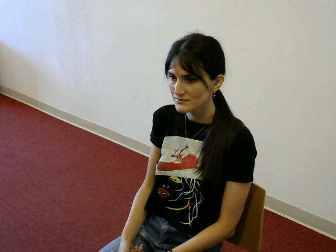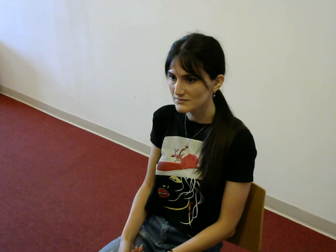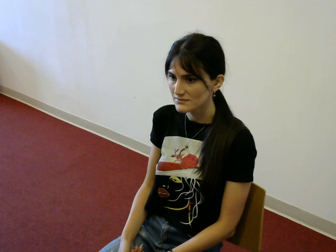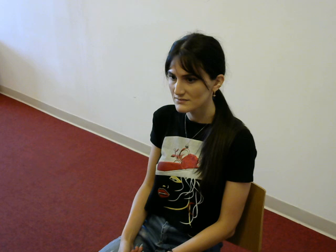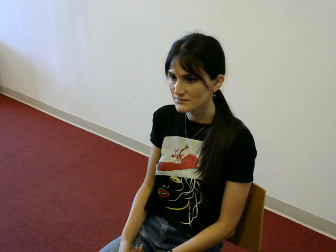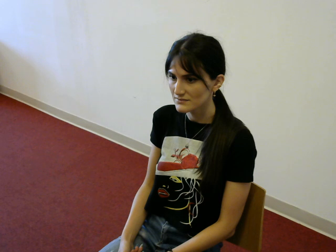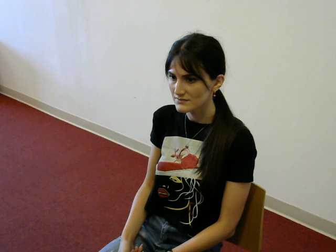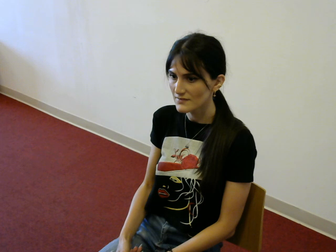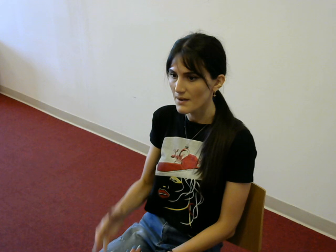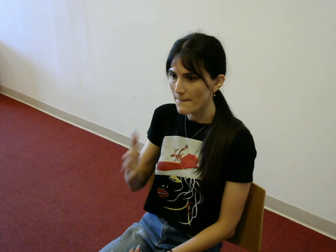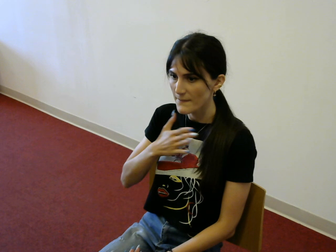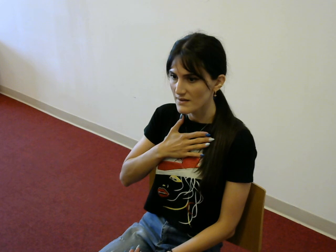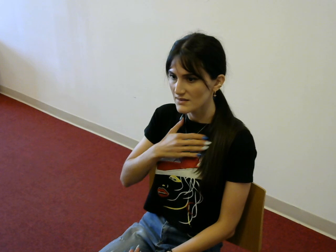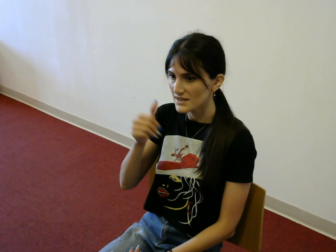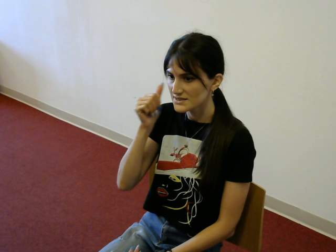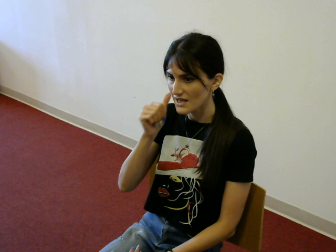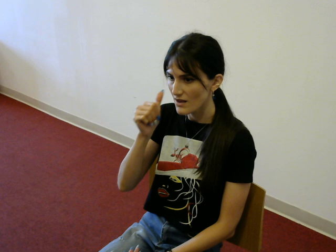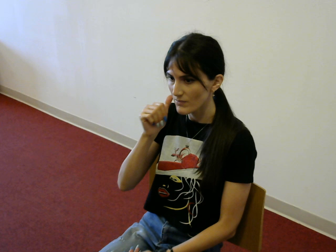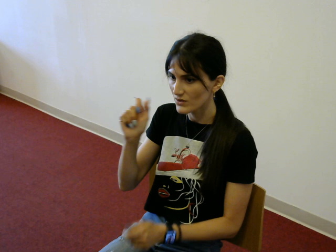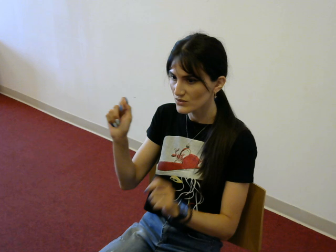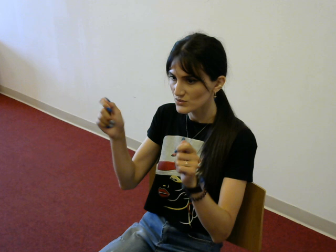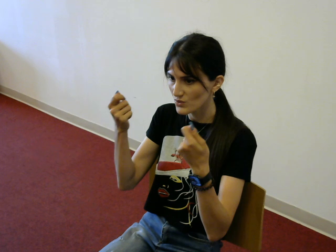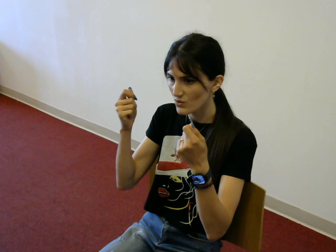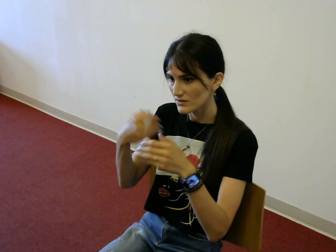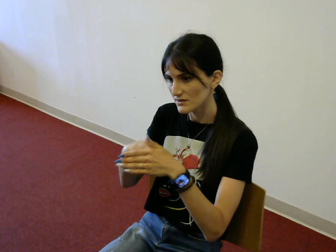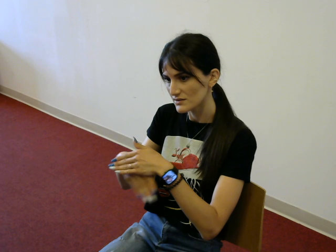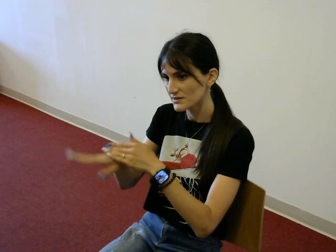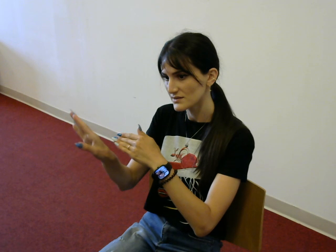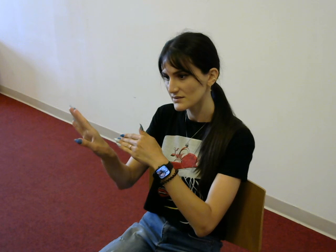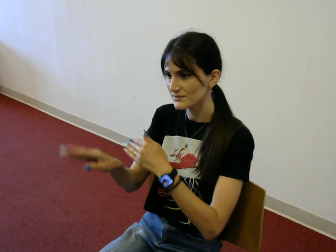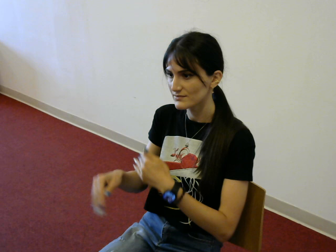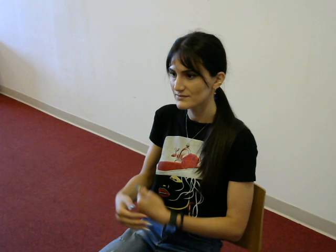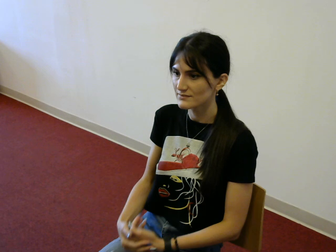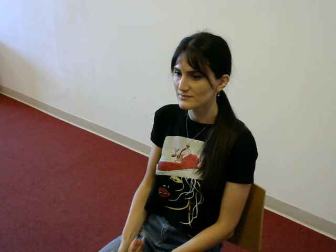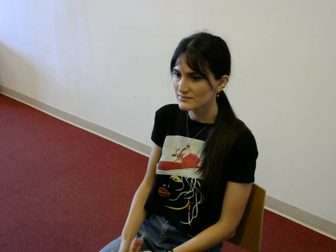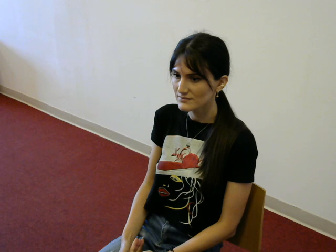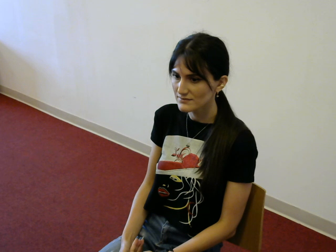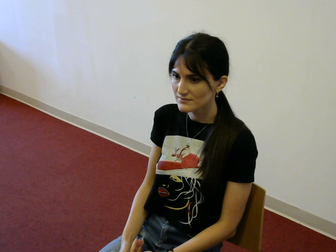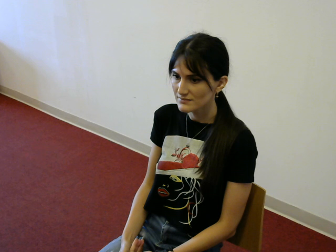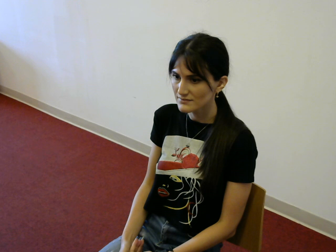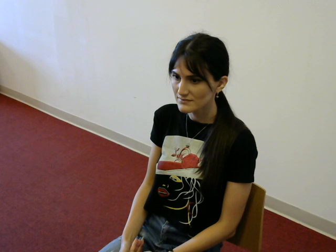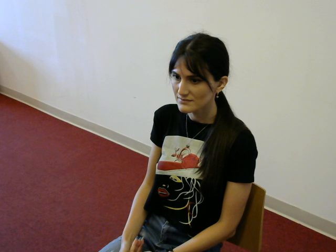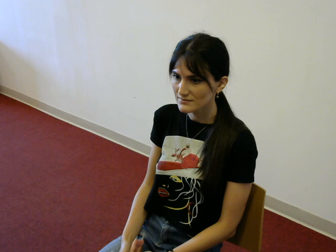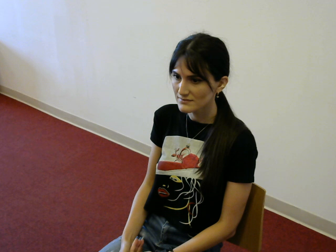Mən sabah toya gedirəm